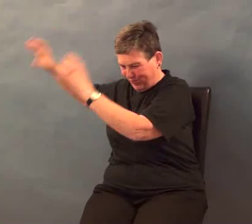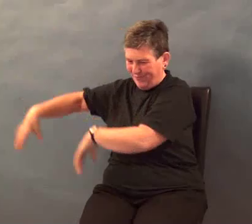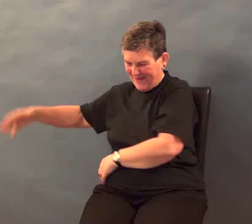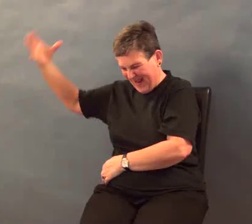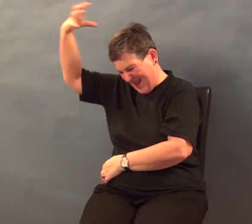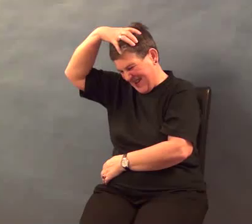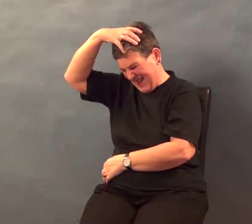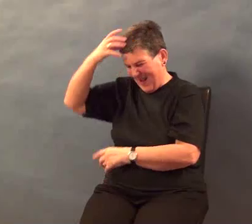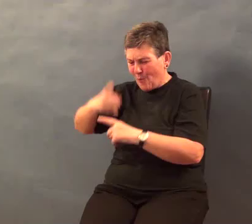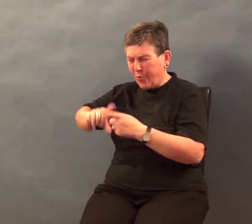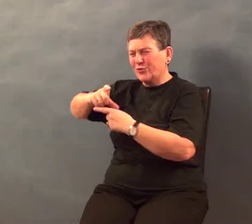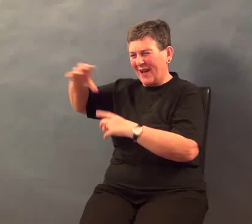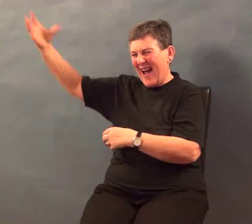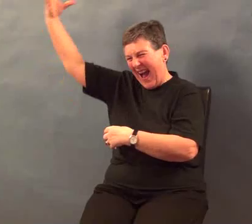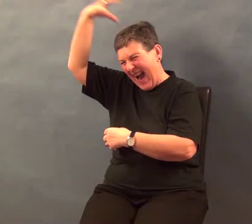Kot miał na głowie dużą, metalową puszkę.